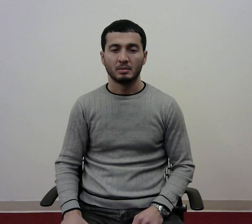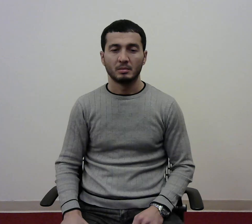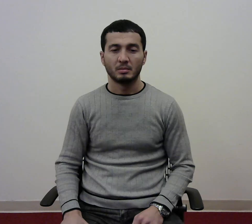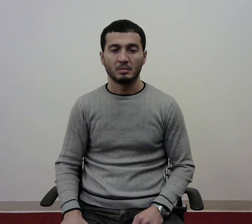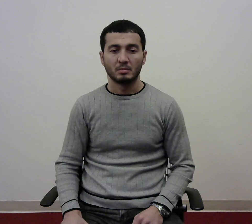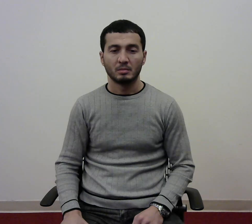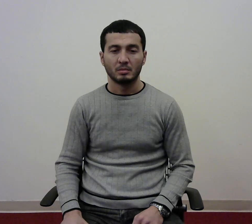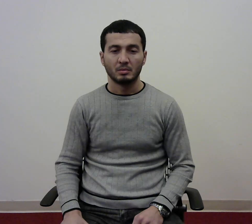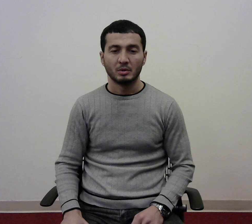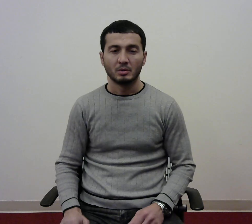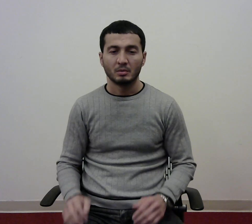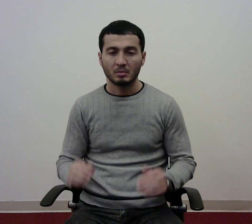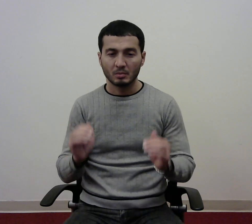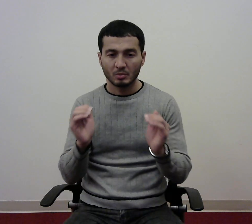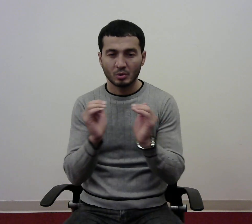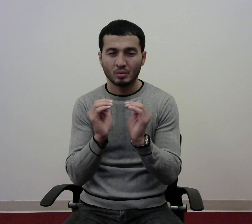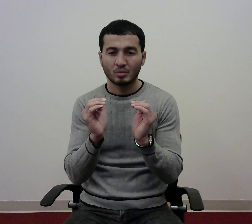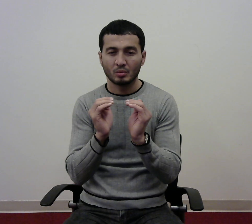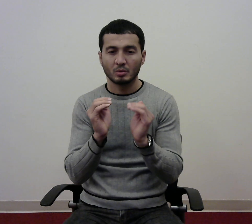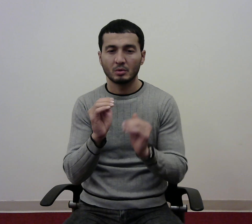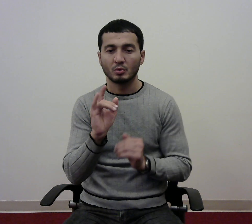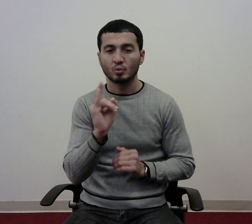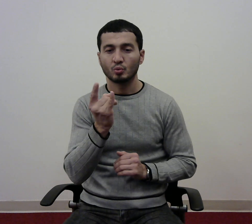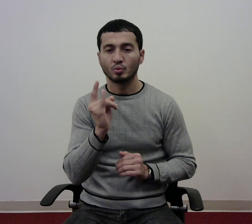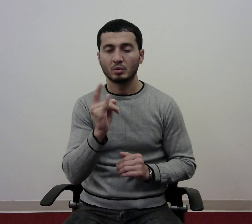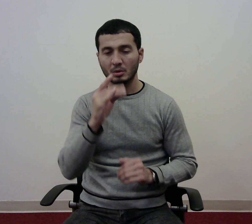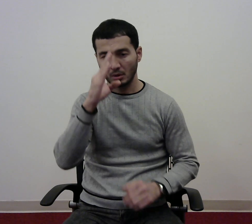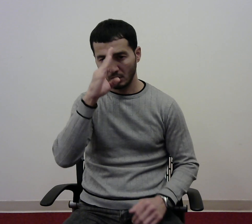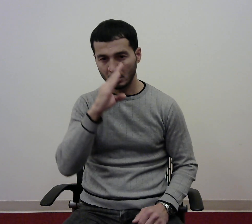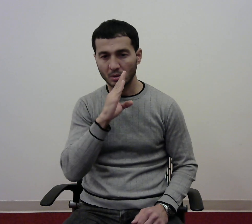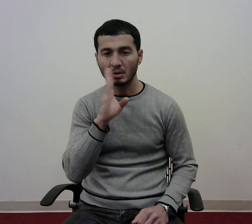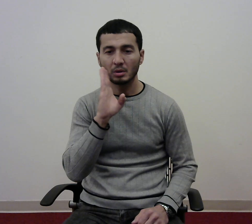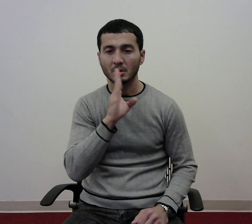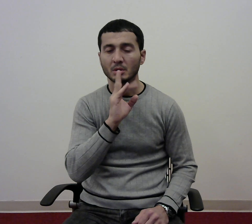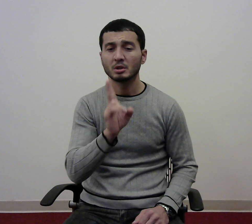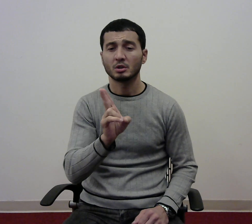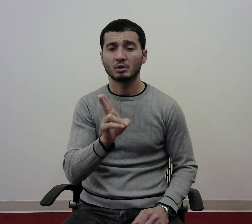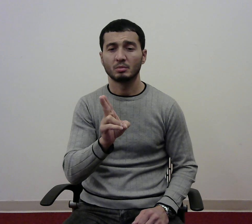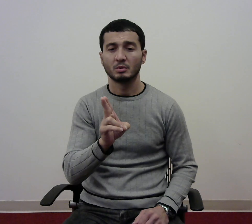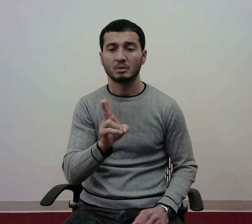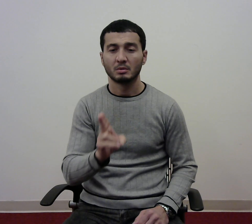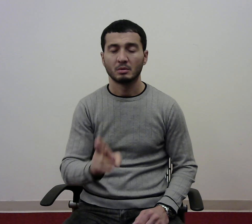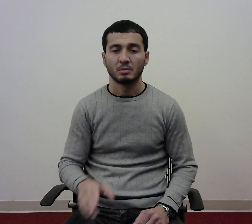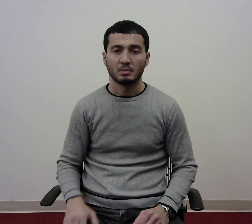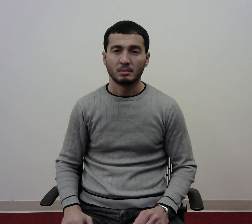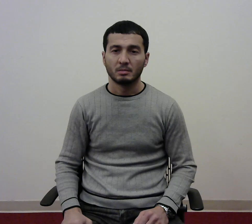Körpə uşağın valideyni kimdir?